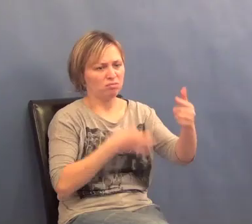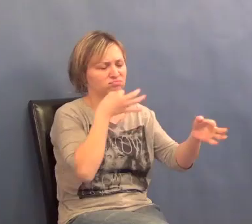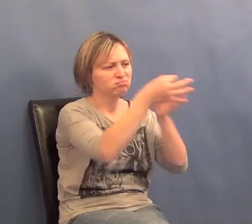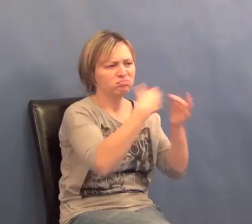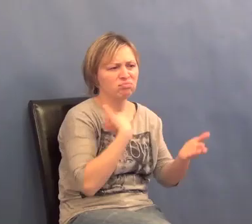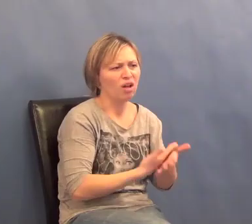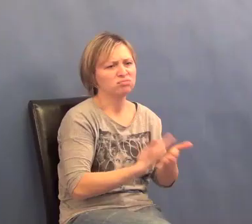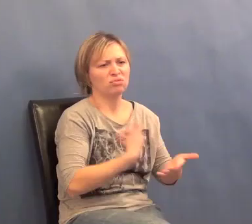Przeprowadzić wywiad, powiedzieć dlaczego.